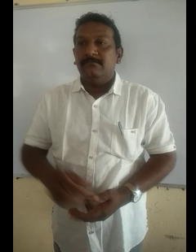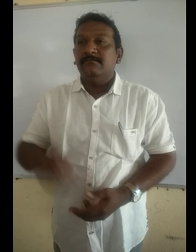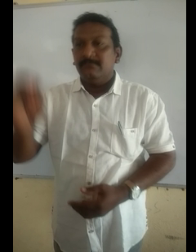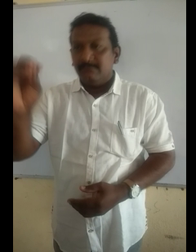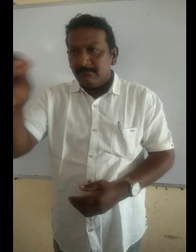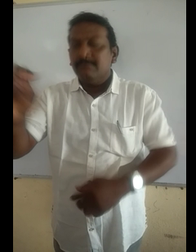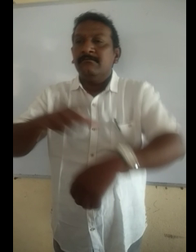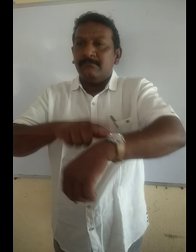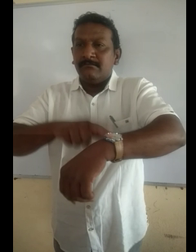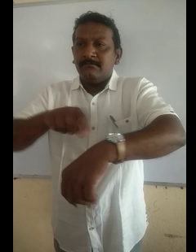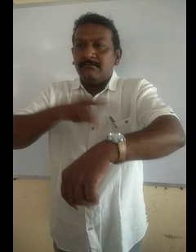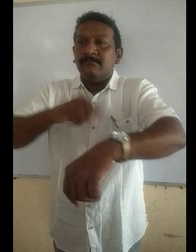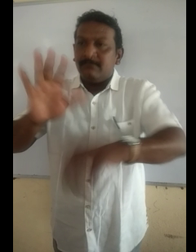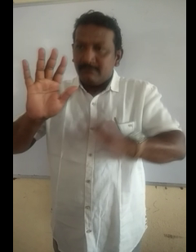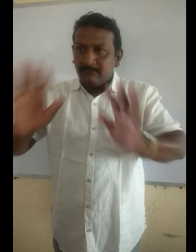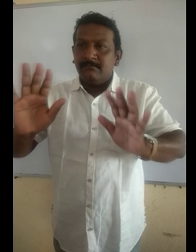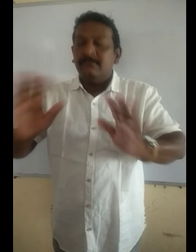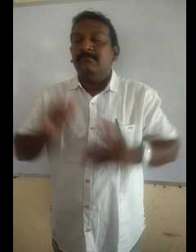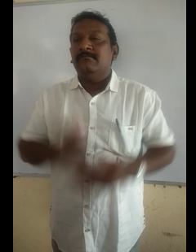let him take time